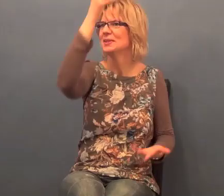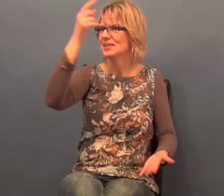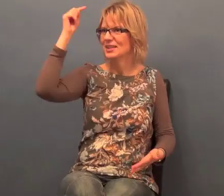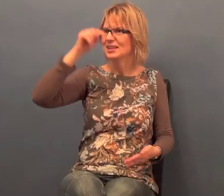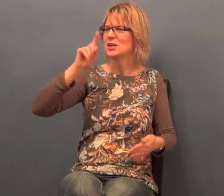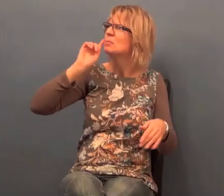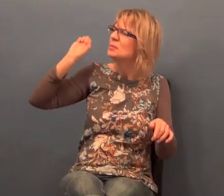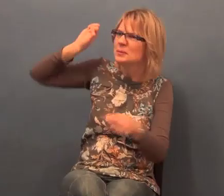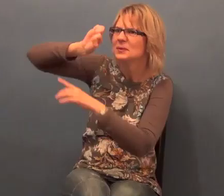Ale chłopiec na szczęście robi unik.